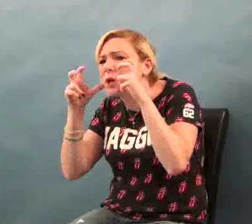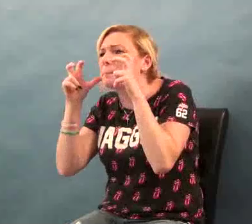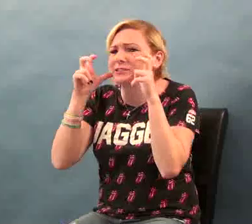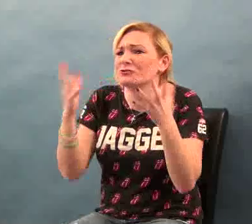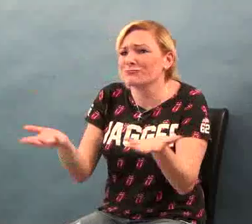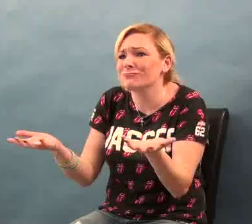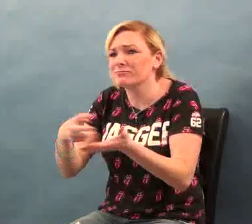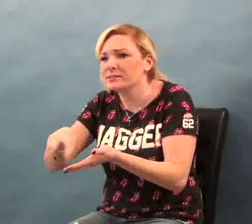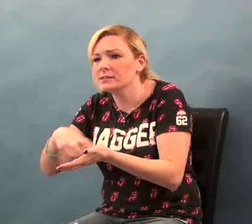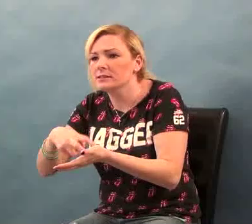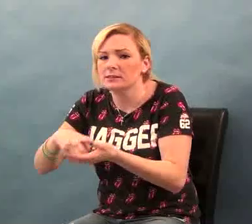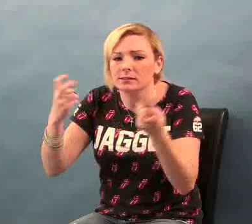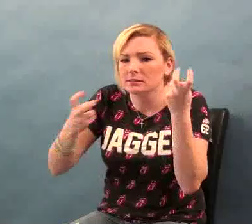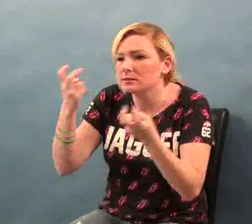Chłopiec i pies kontynuowali poszukiwania.